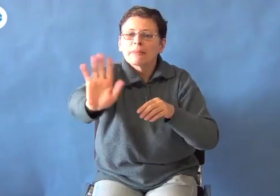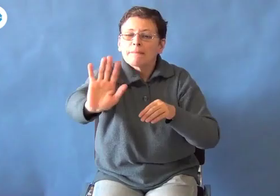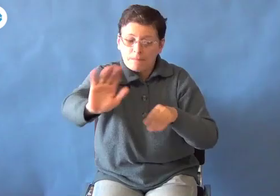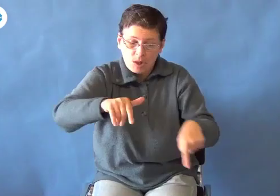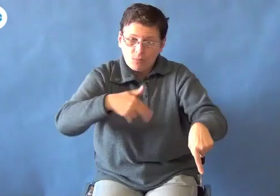Nie, nie...